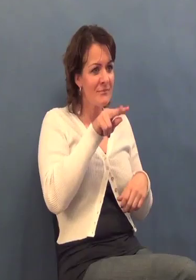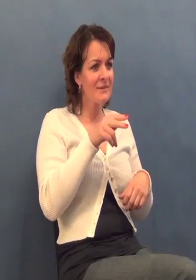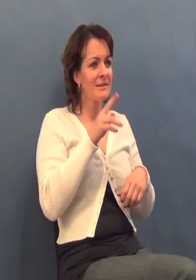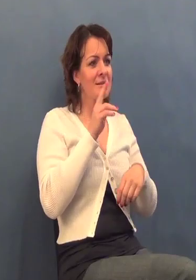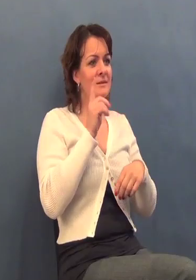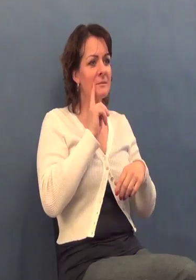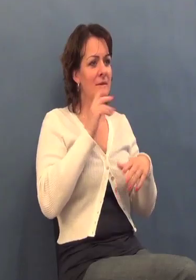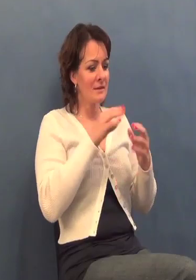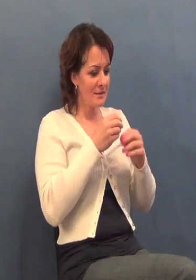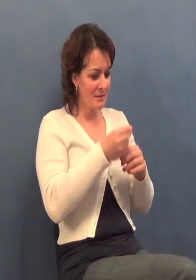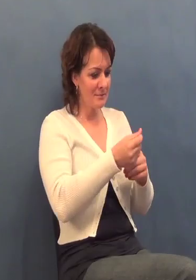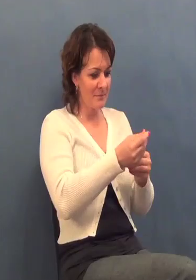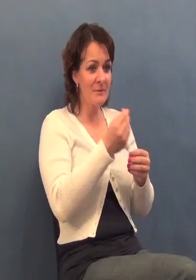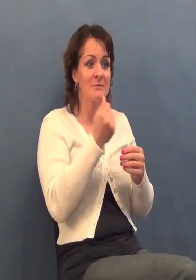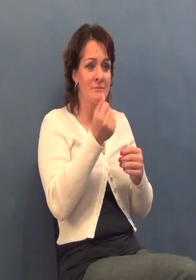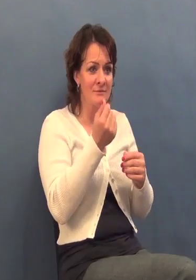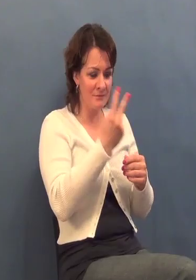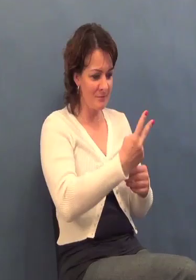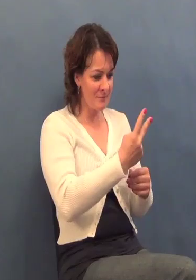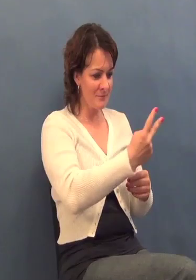Mężczyzna pokazuje, że koszt wynosi dwa.